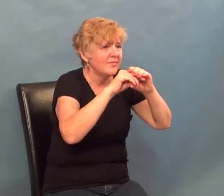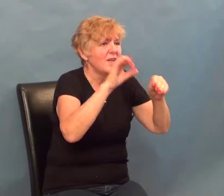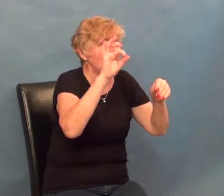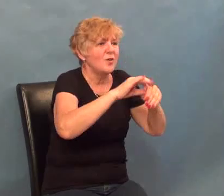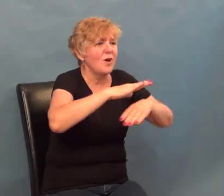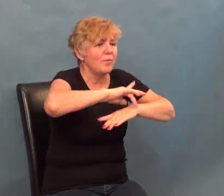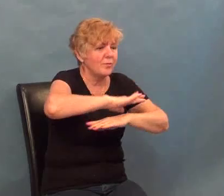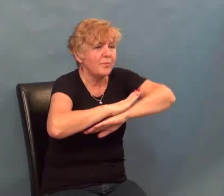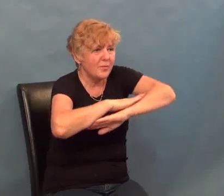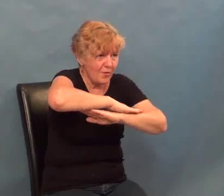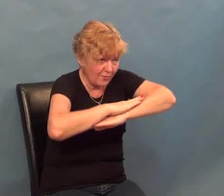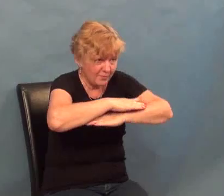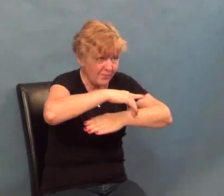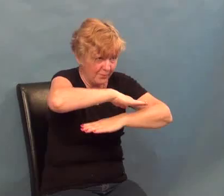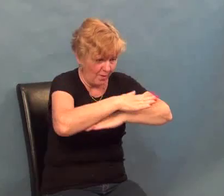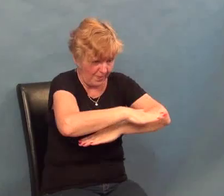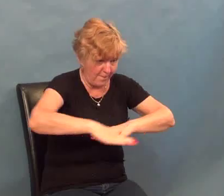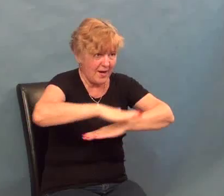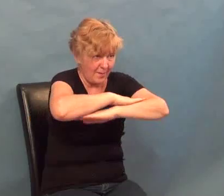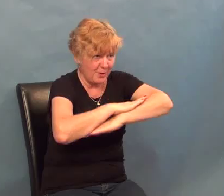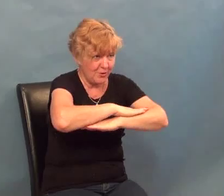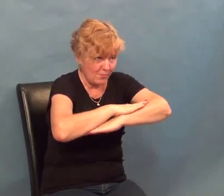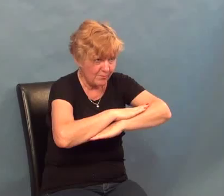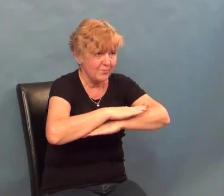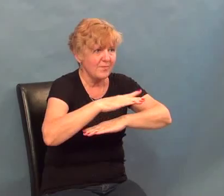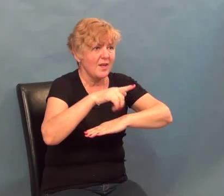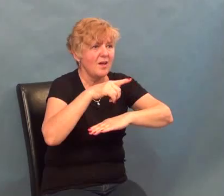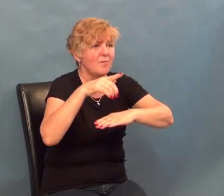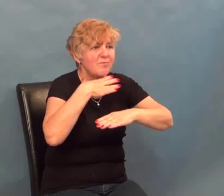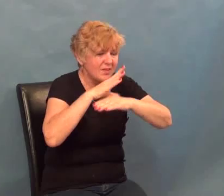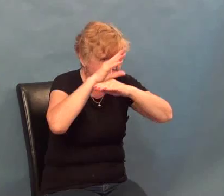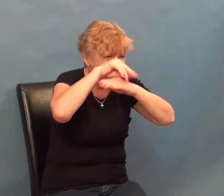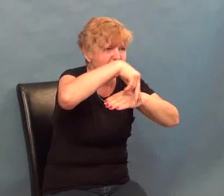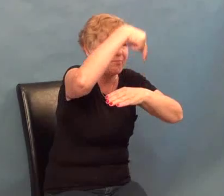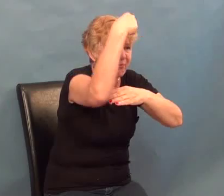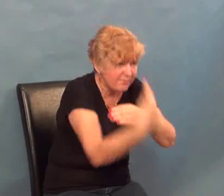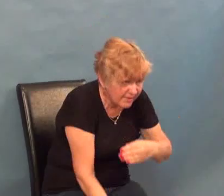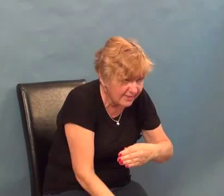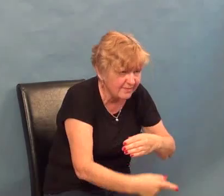Pies wszedł na parapet i wypadł z okna.